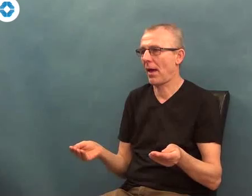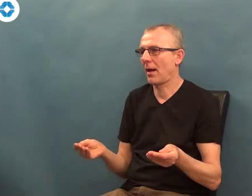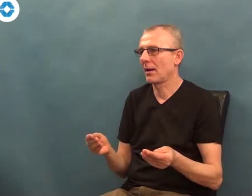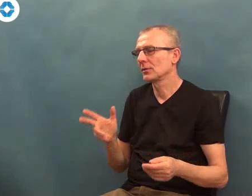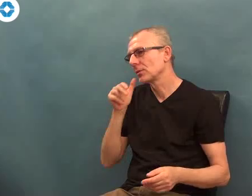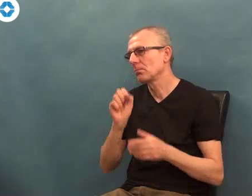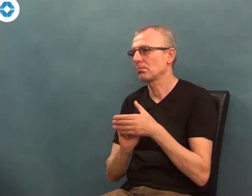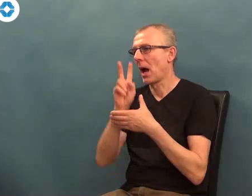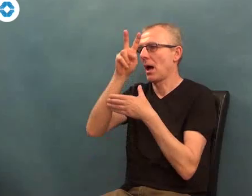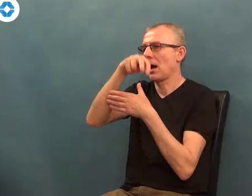Żaba wyskoczyła ze słoja.